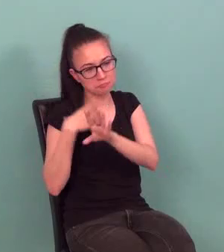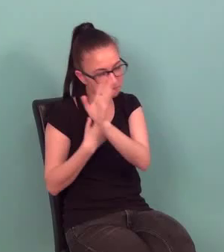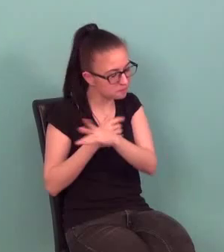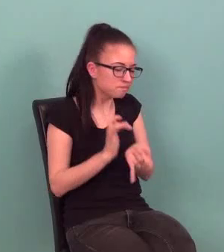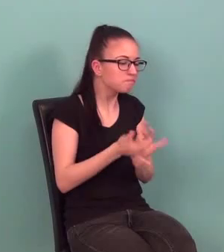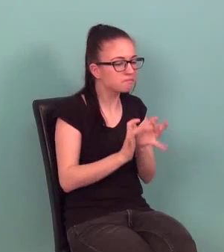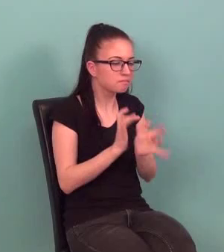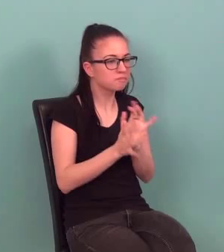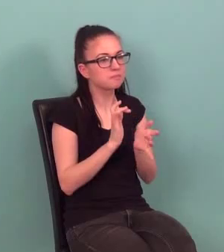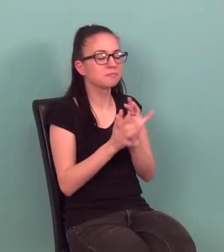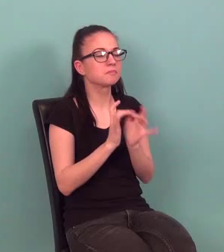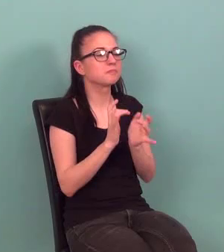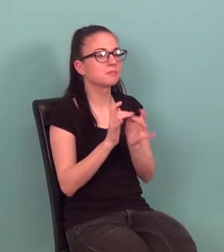Chłopak jedzie rowerem.